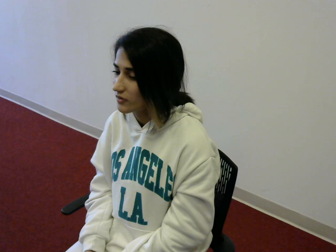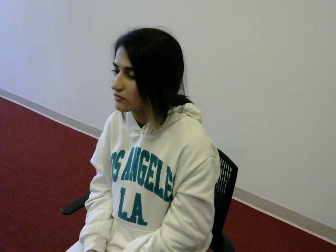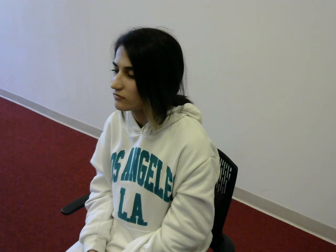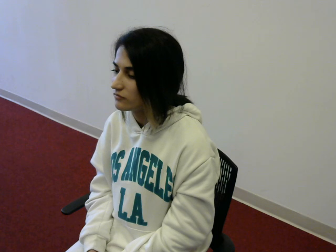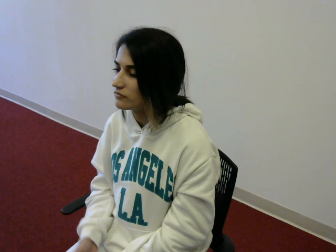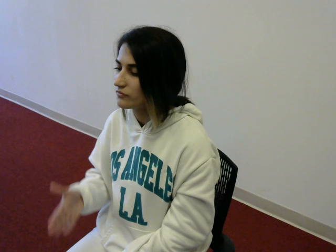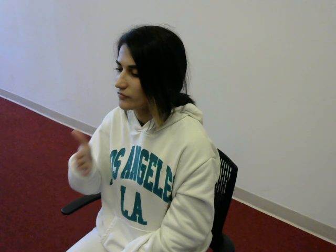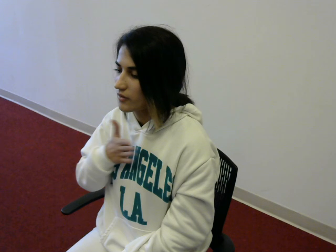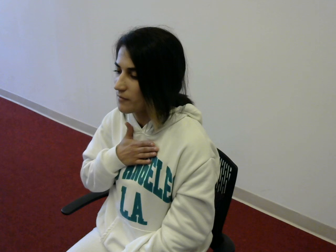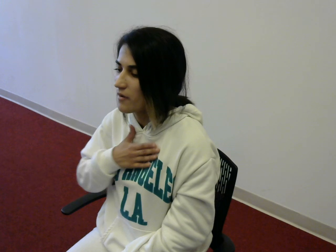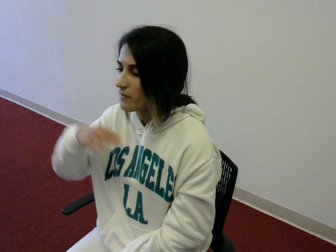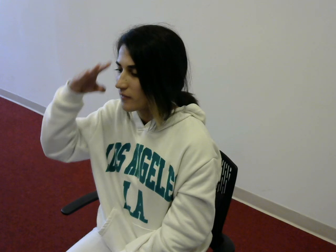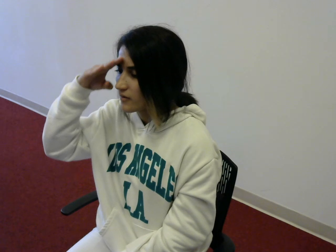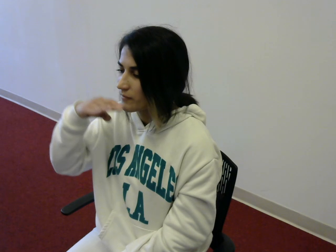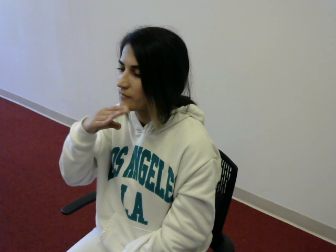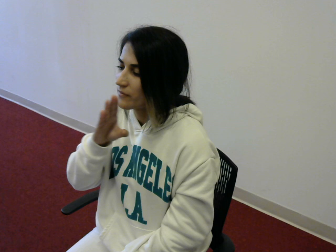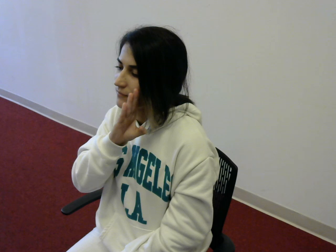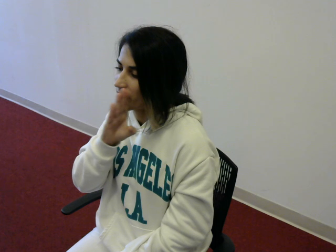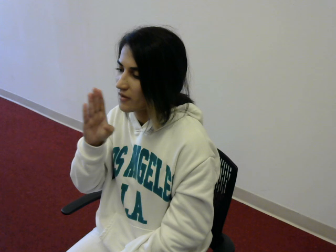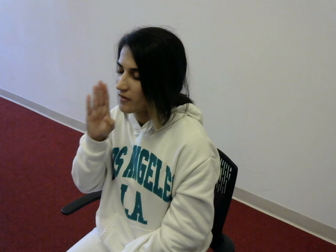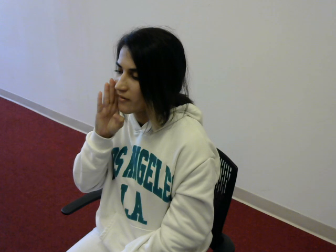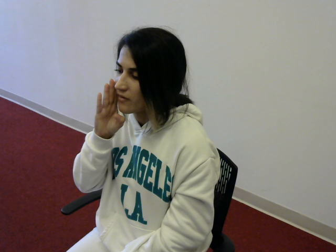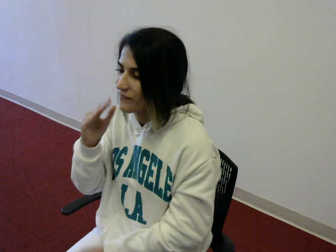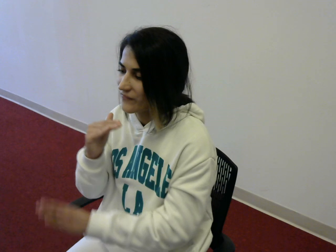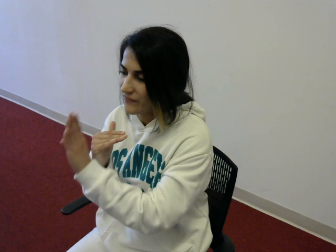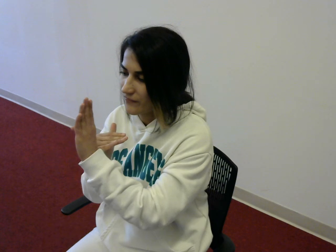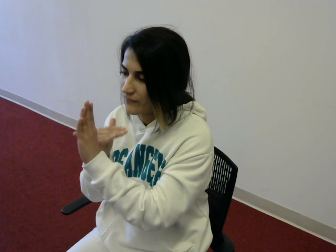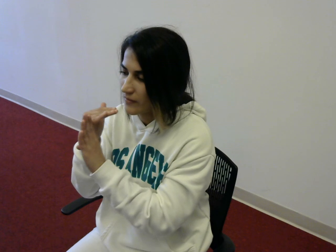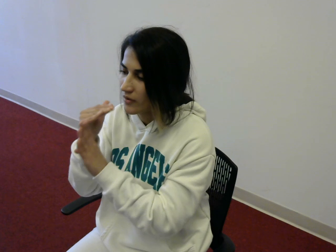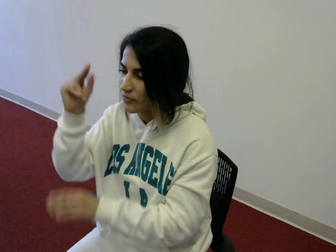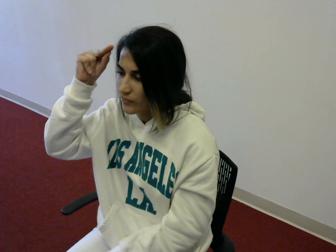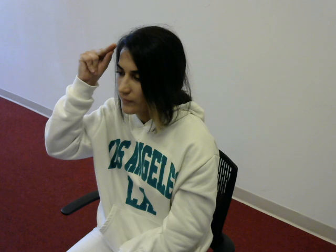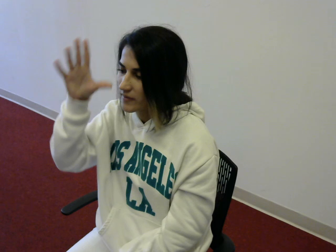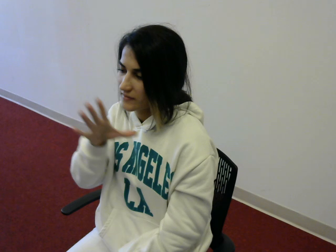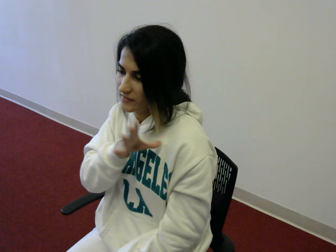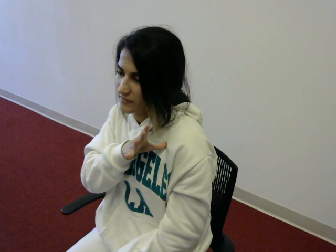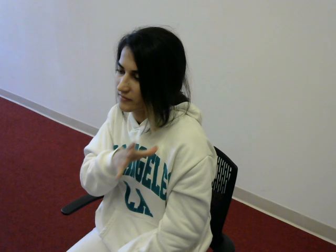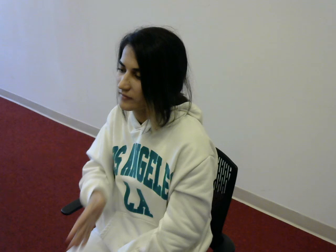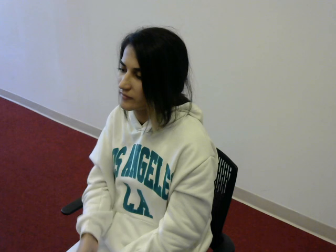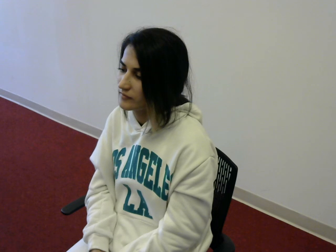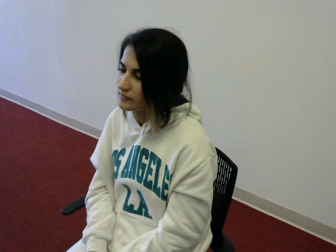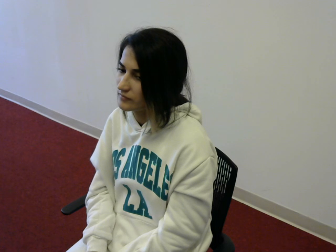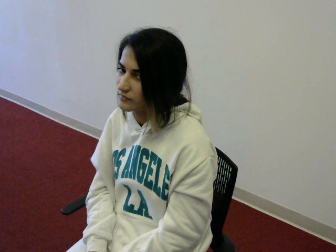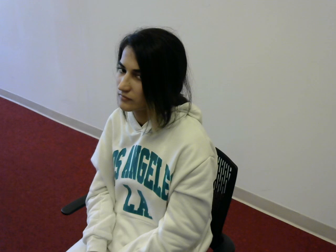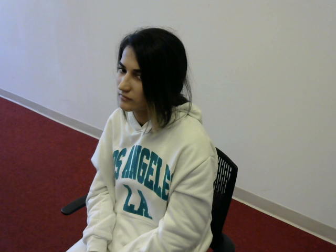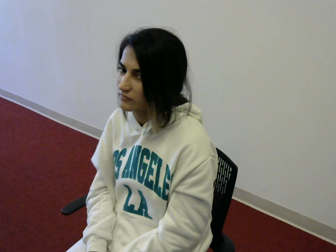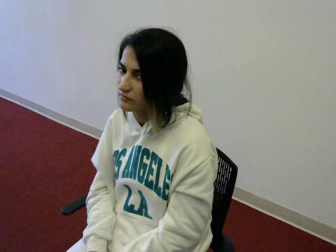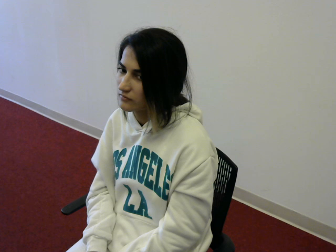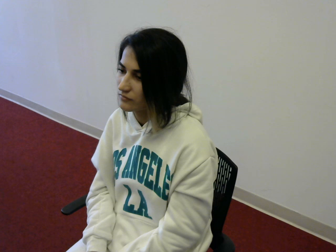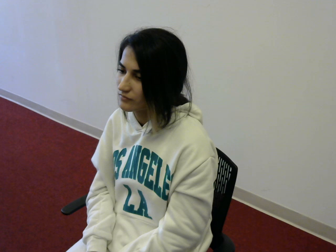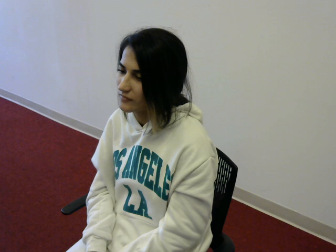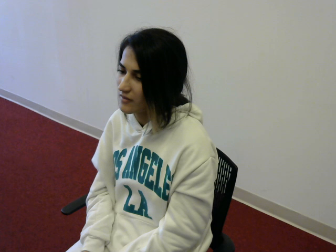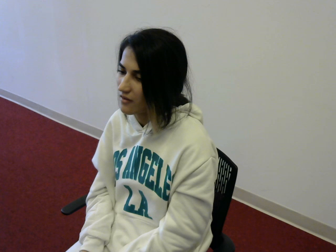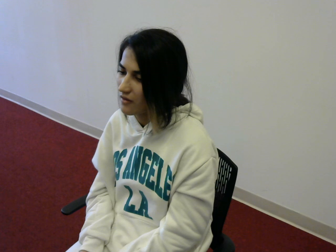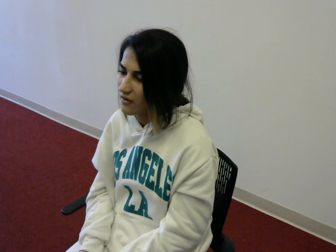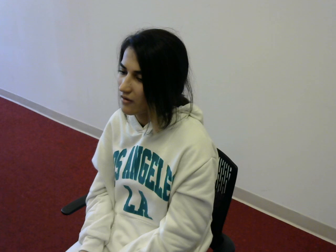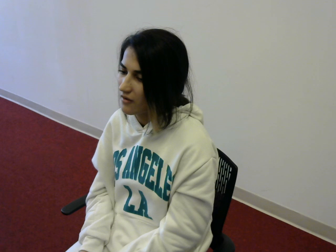Mənim valideynlərim ali təhsillidir